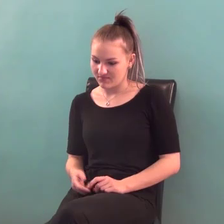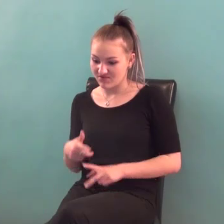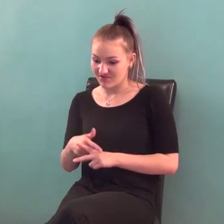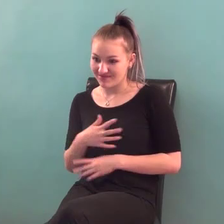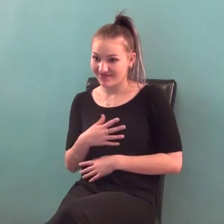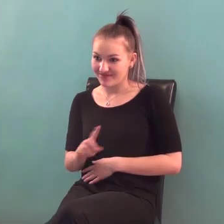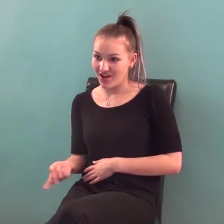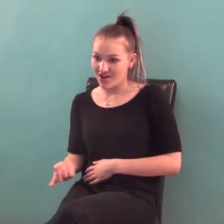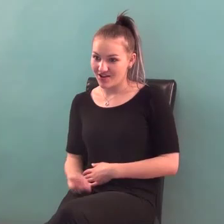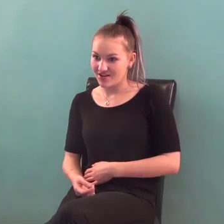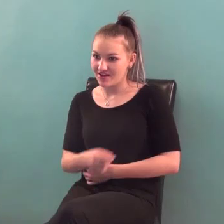Koniom nie wolno się myć.